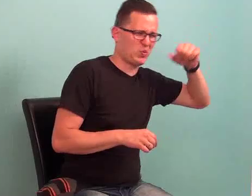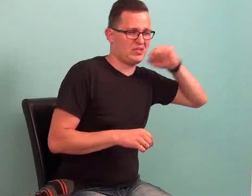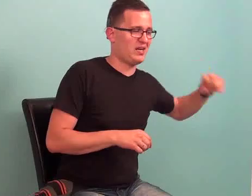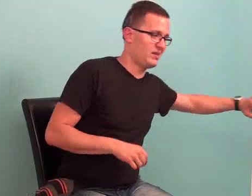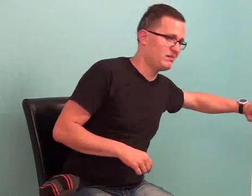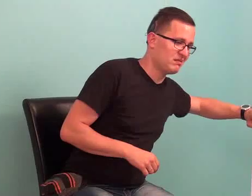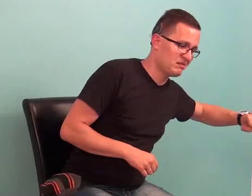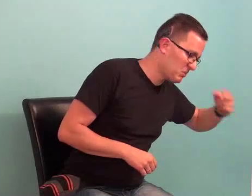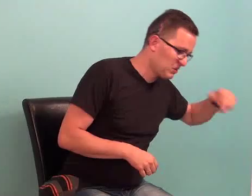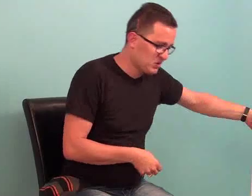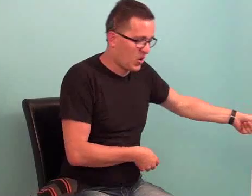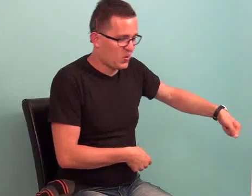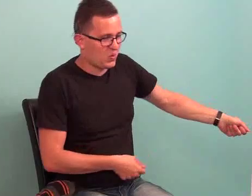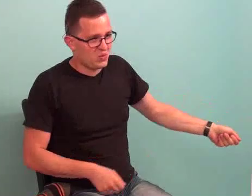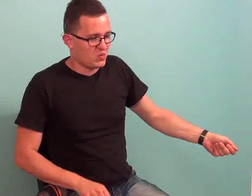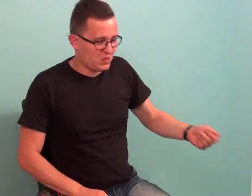Ciągnie ją, widzi kosze i ciągnie ją.